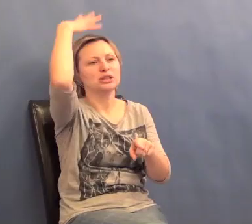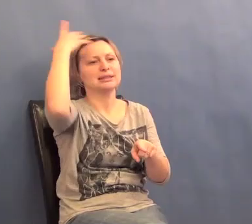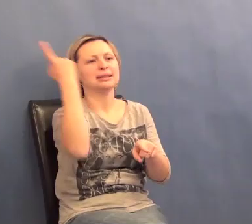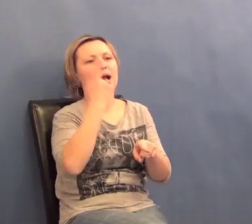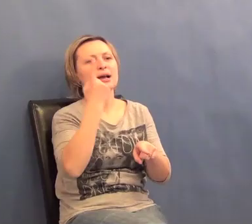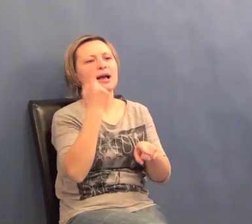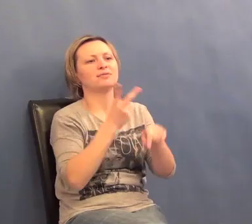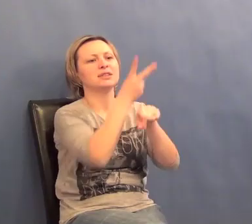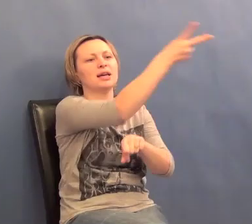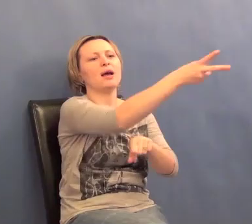Zakaz wstępu.